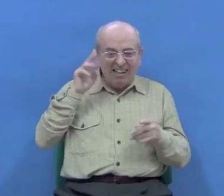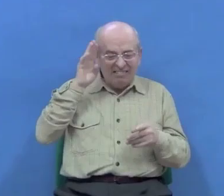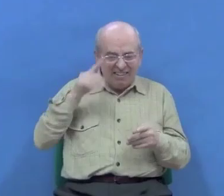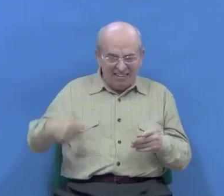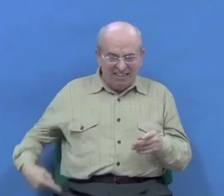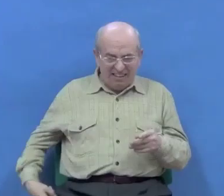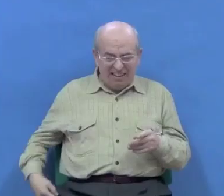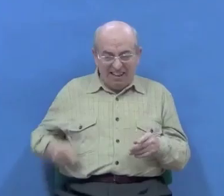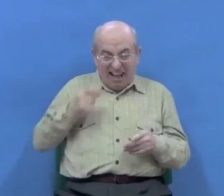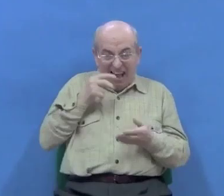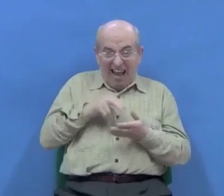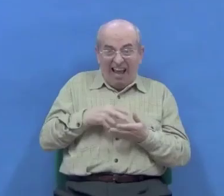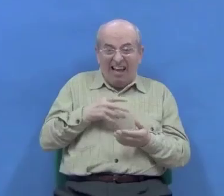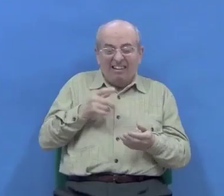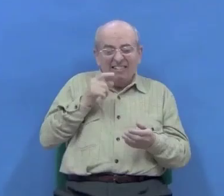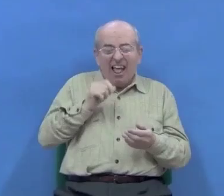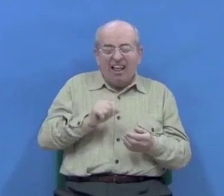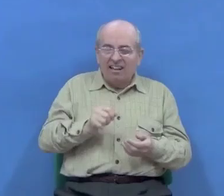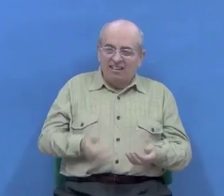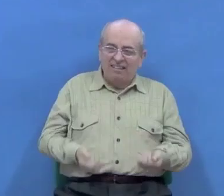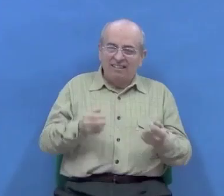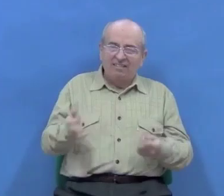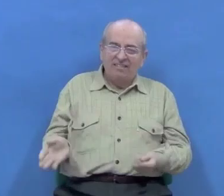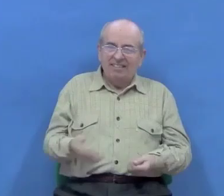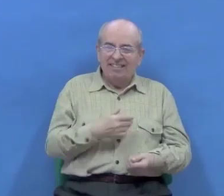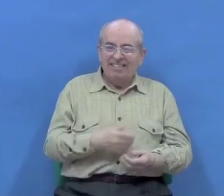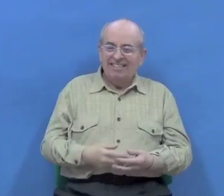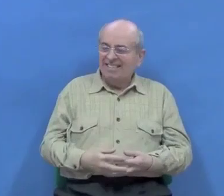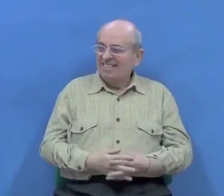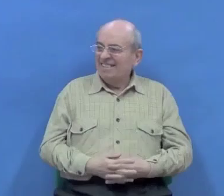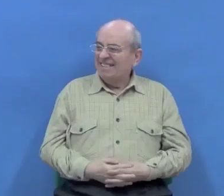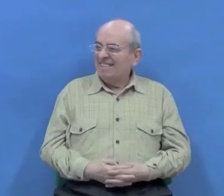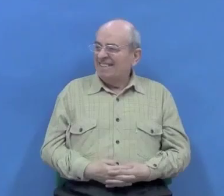Myszka Miki dostała w tyłek, żeby się obudzić i wstać.